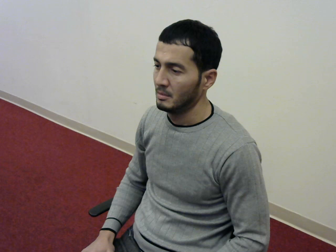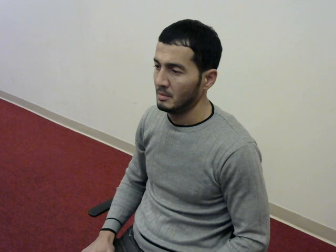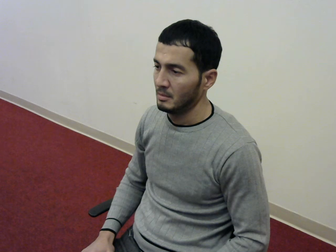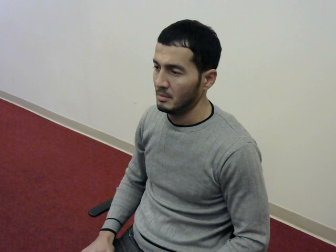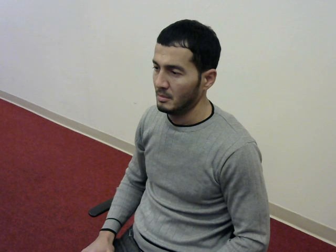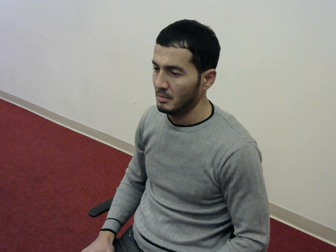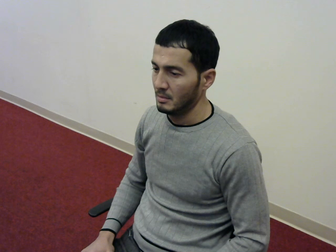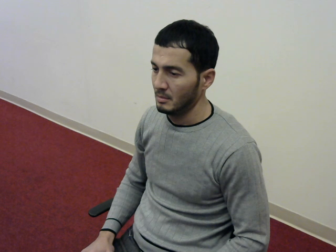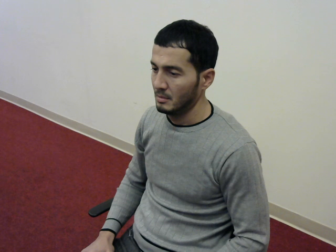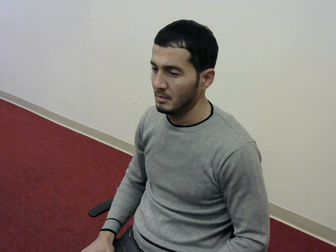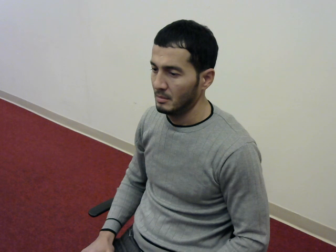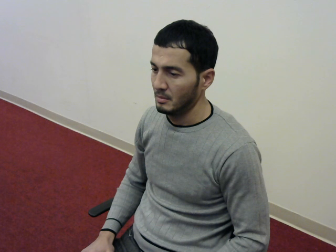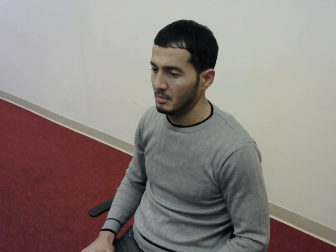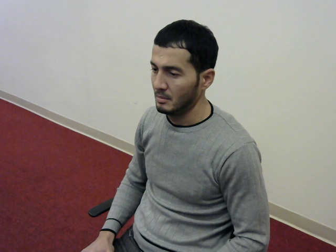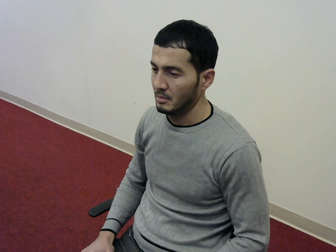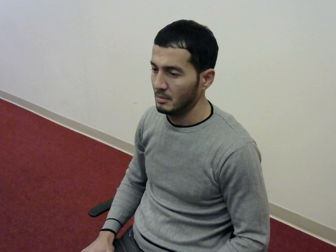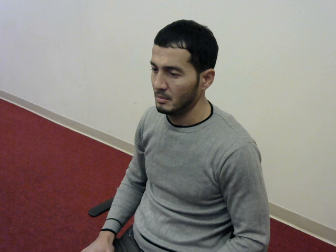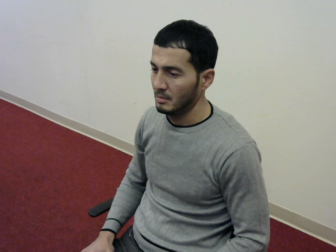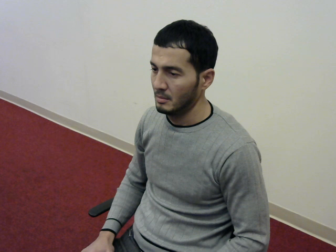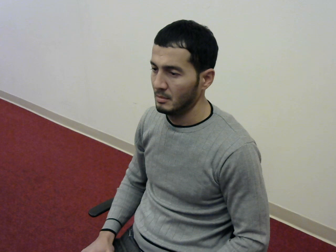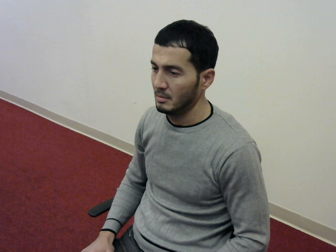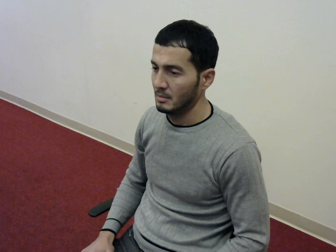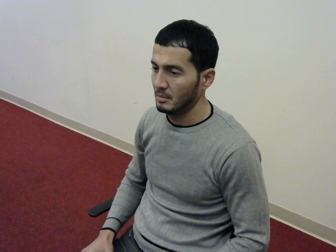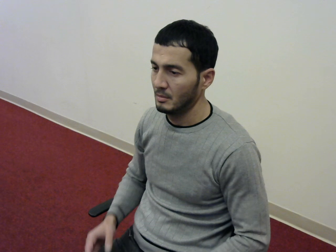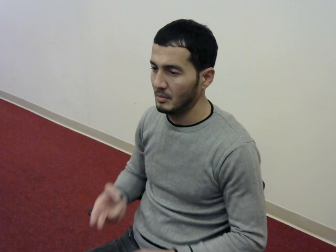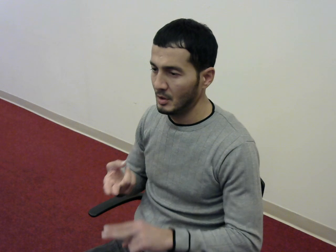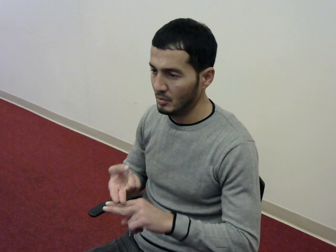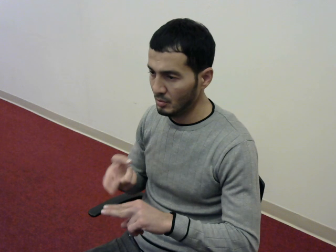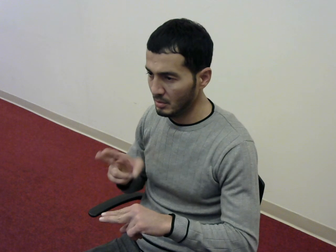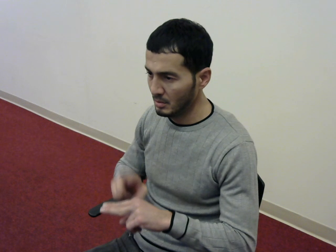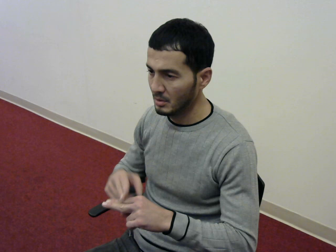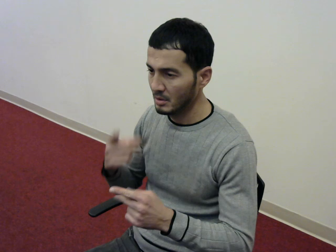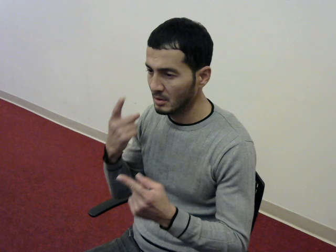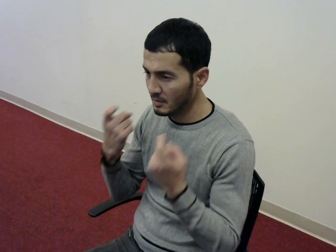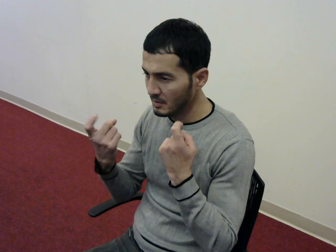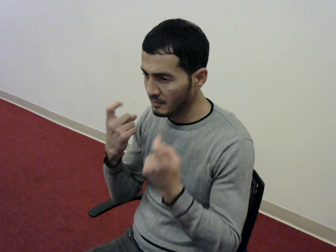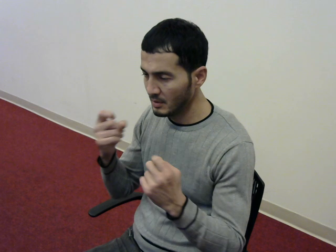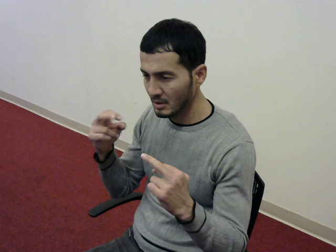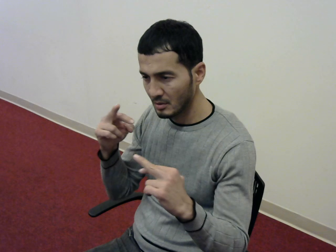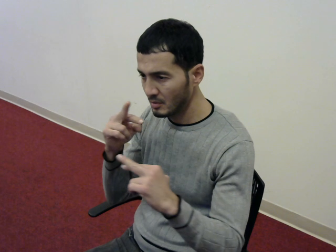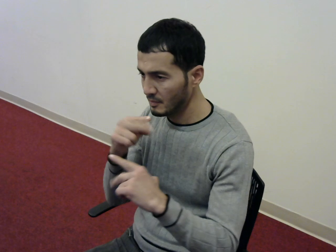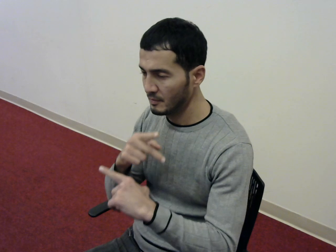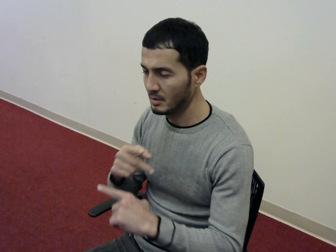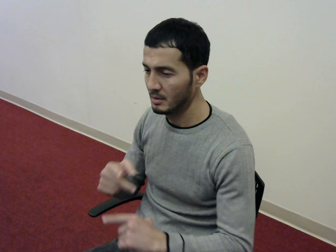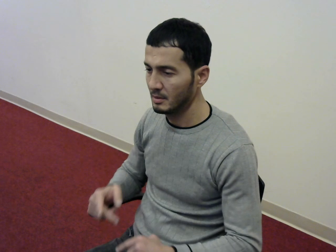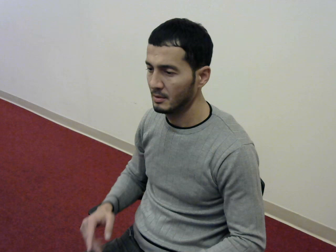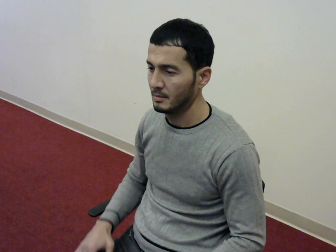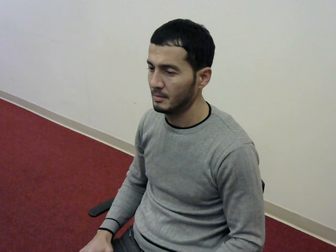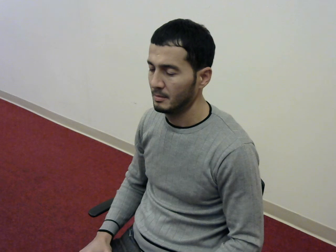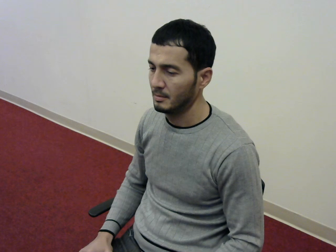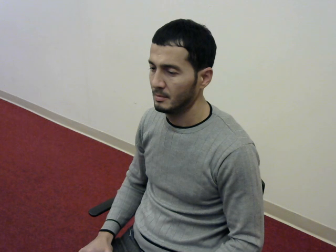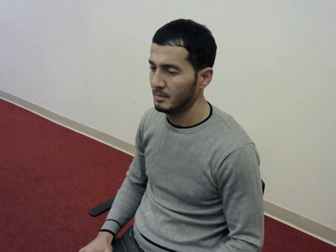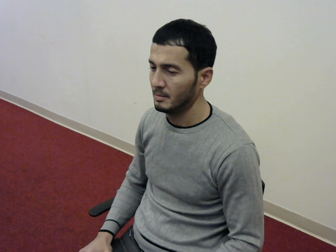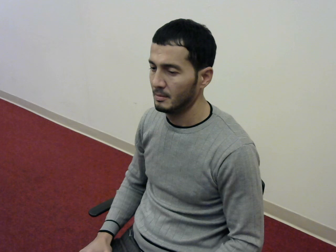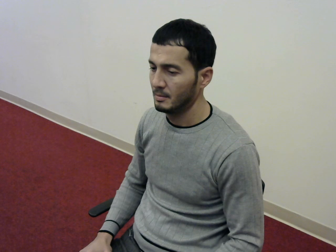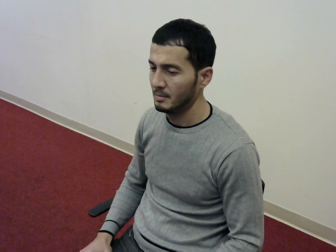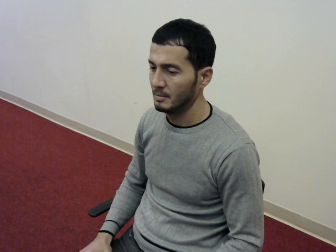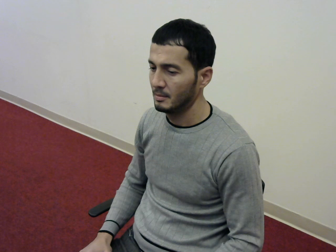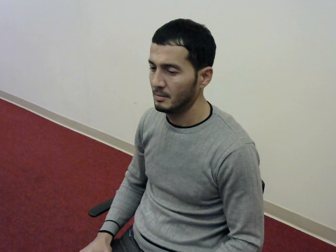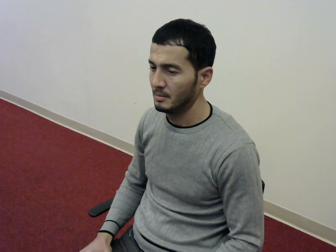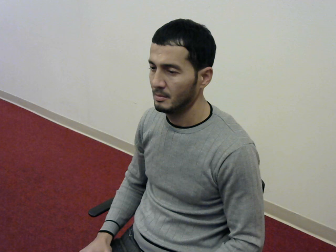Bu məlumat səhvdir